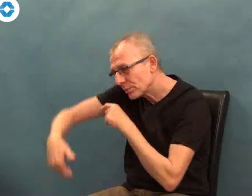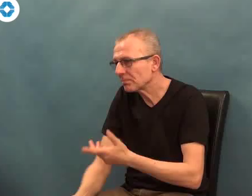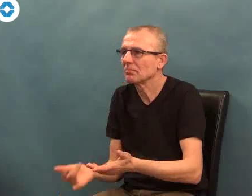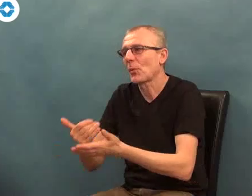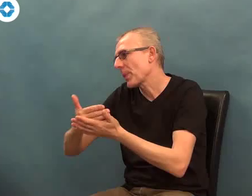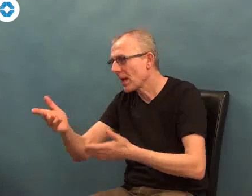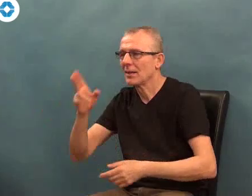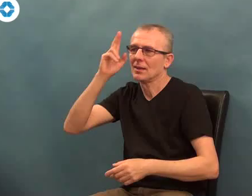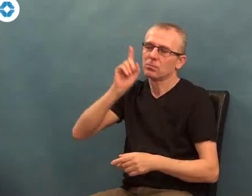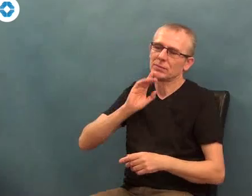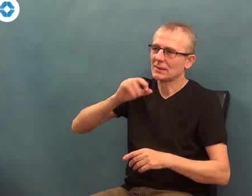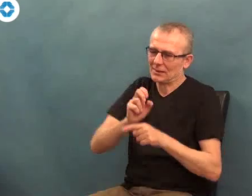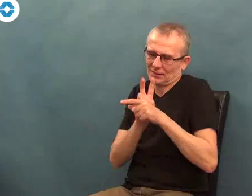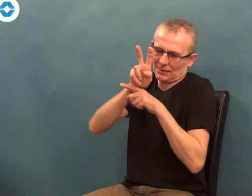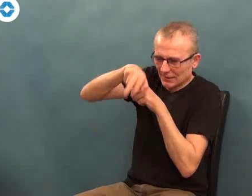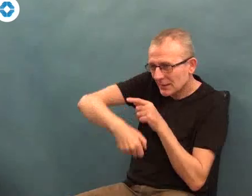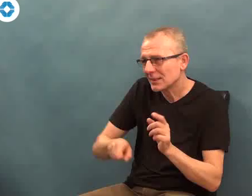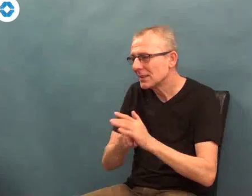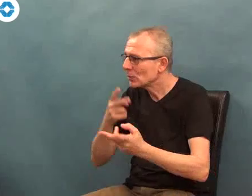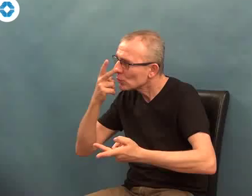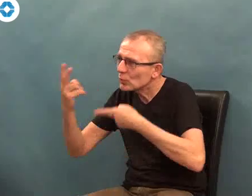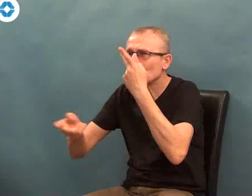Potem chłopiec też wyszedł i razem poszli szukać.